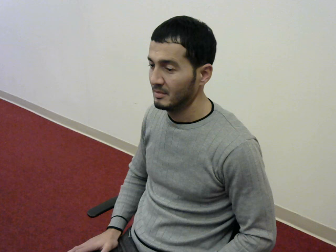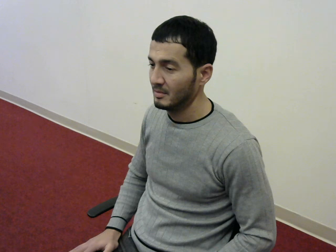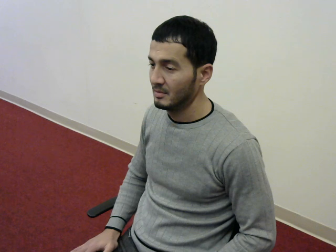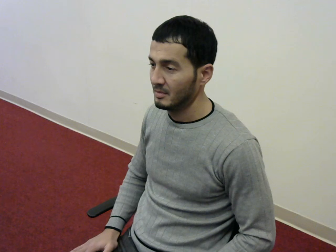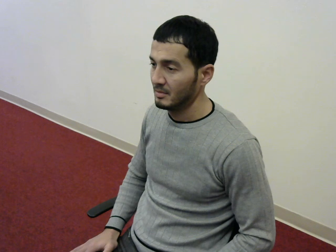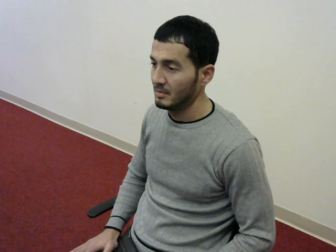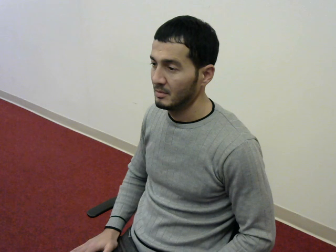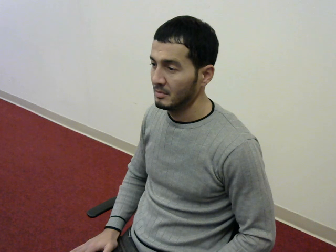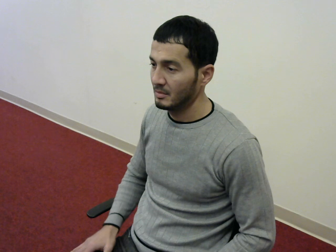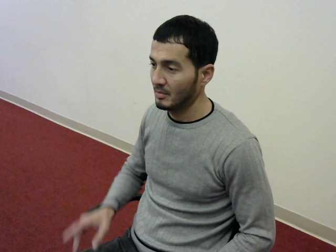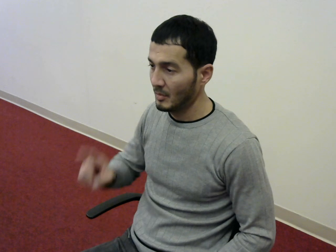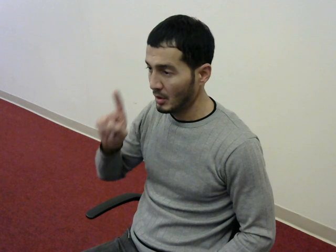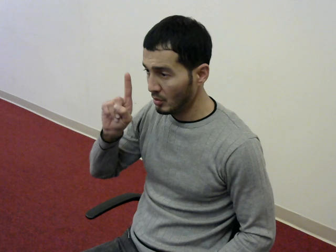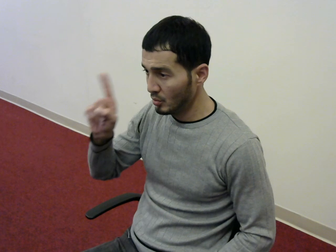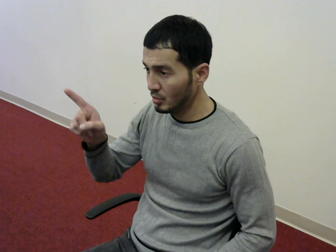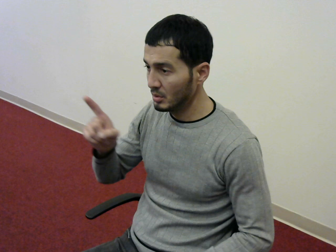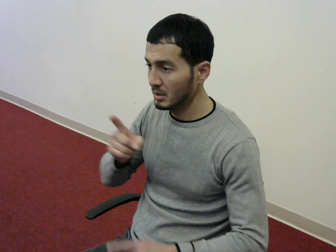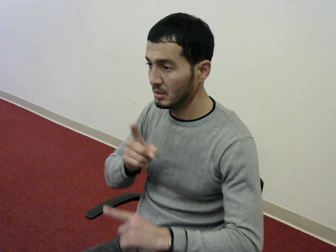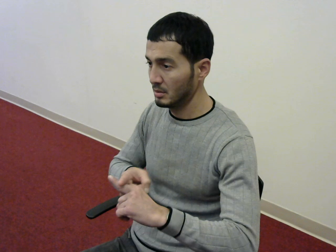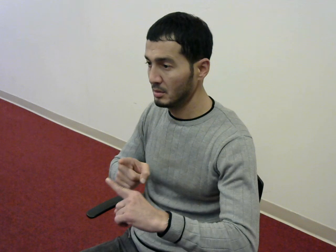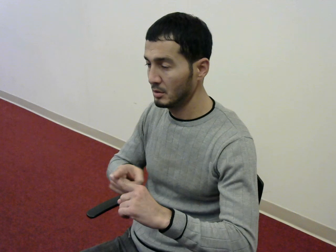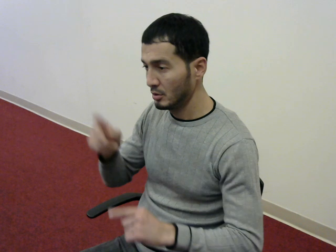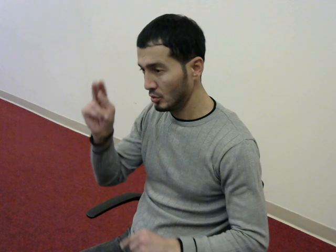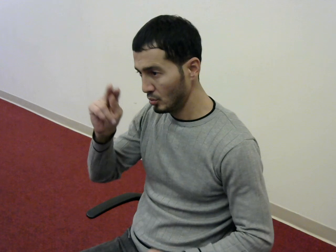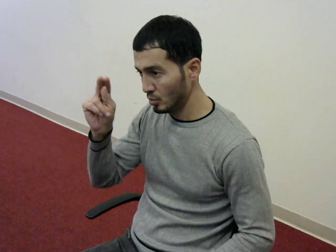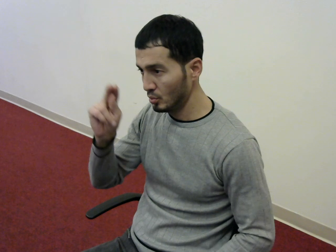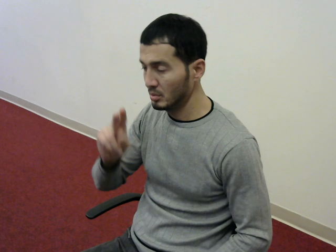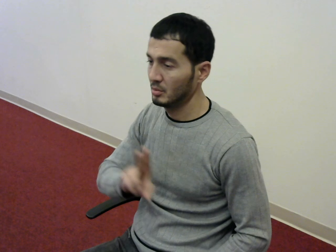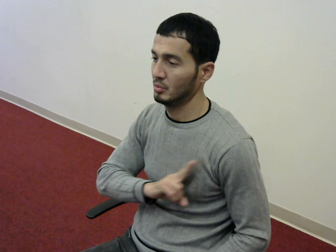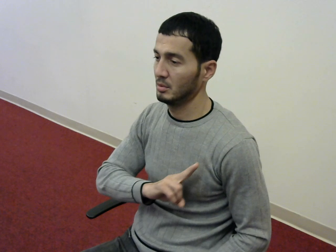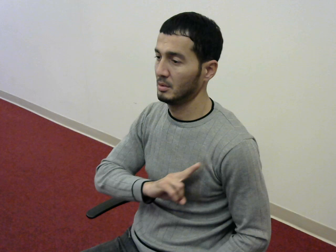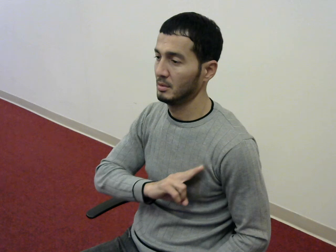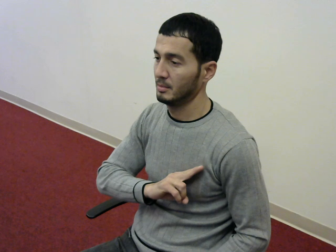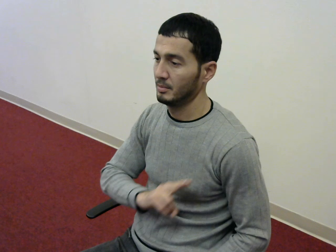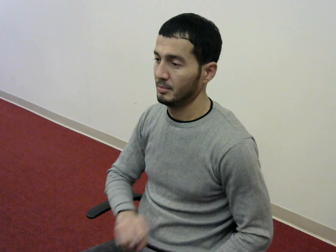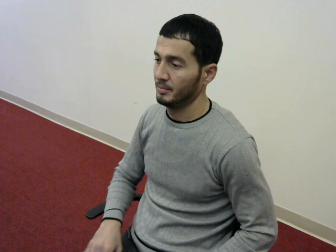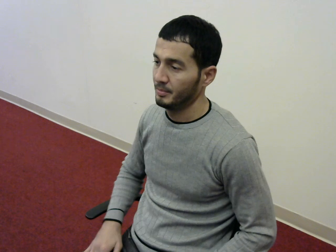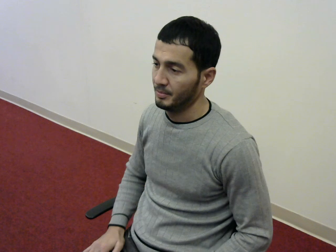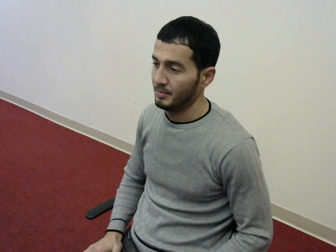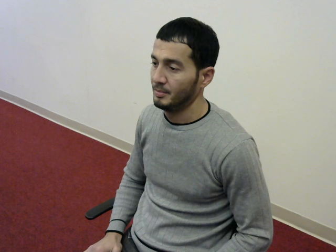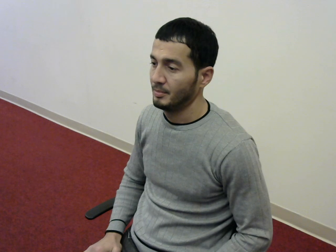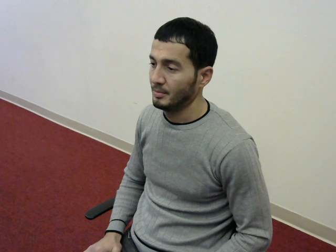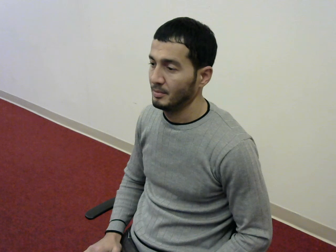O riyazi dərsləri sevir